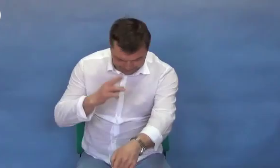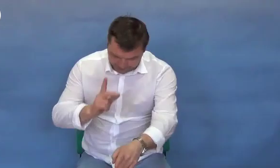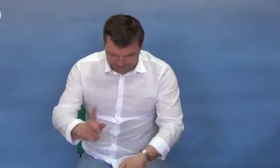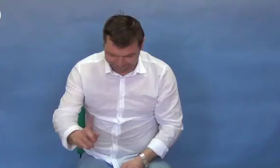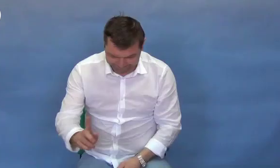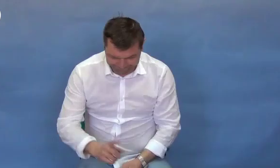Nie.